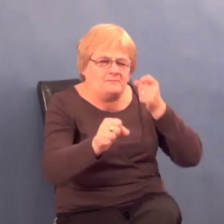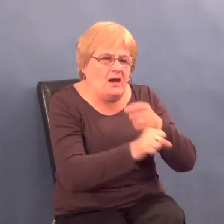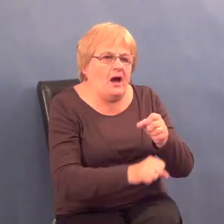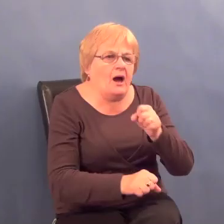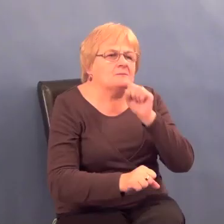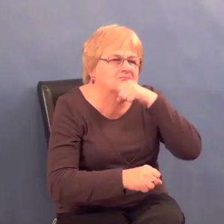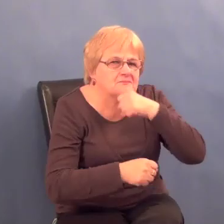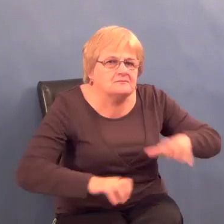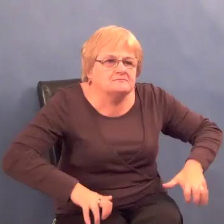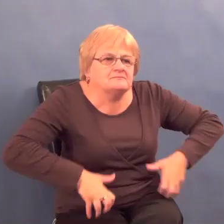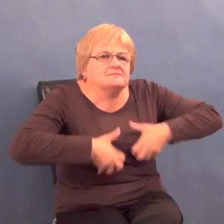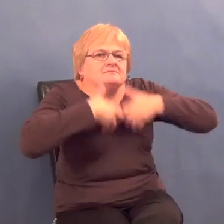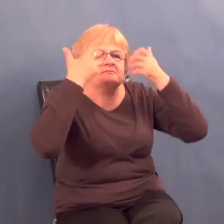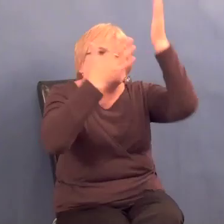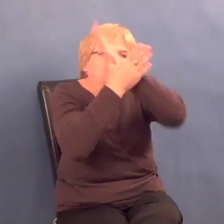Starsza pani się wścieka, widzi, że okna są rozbite.